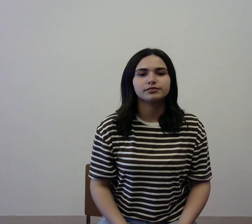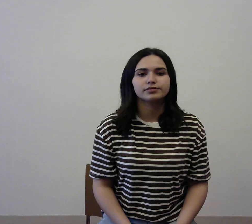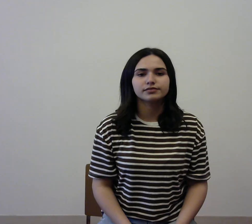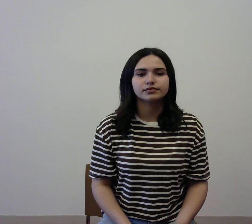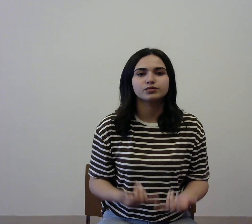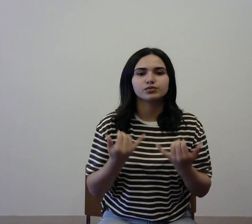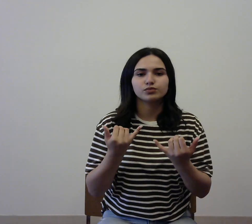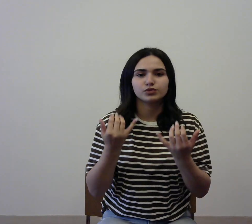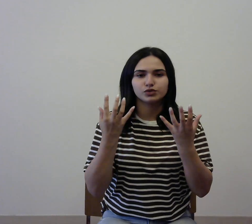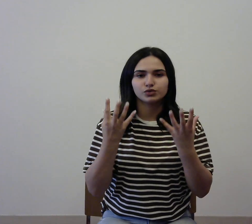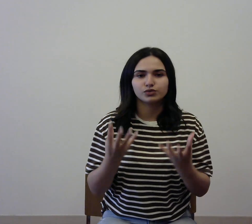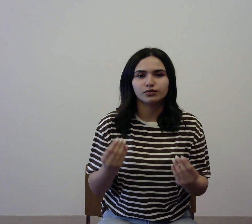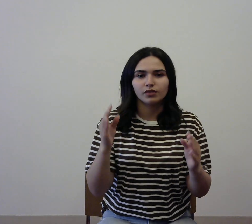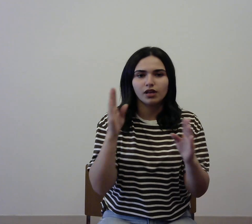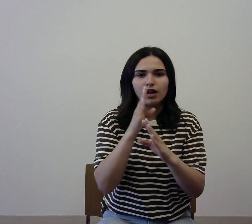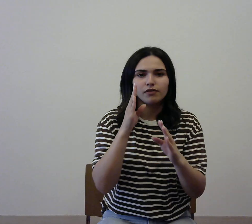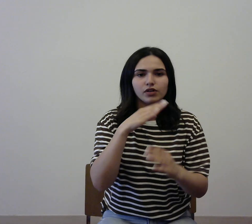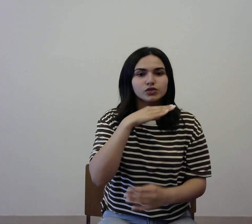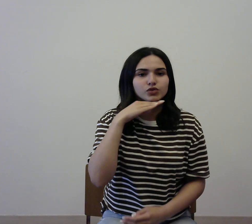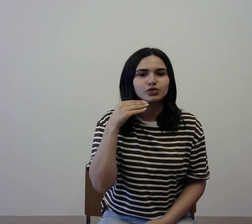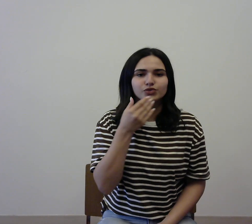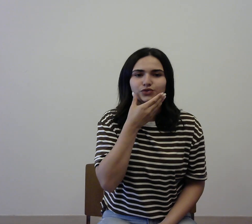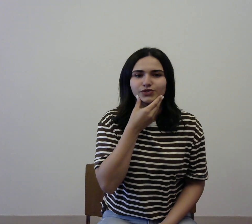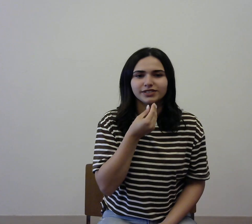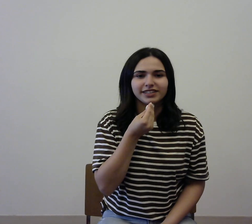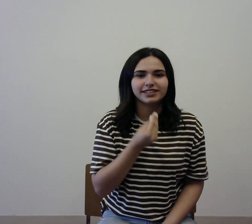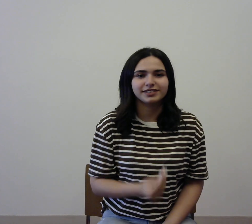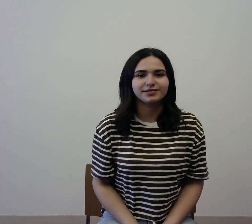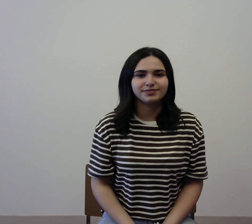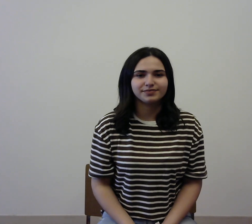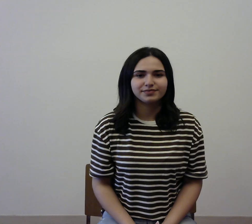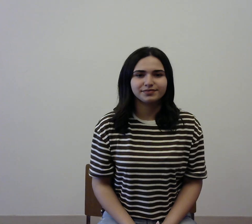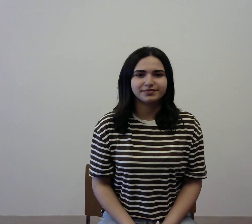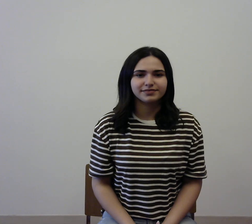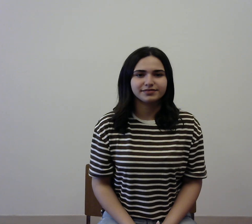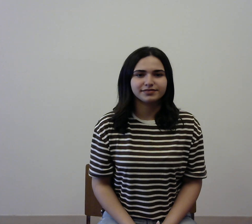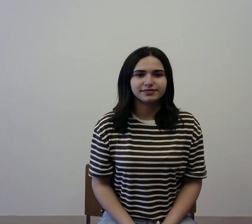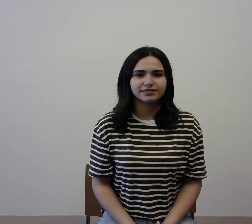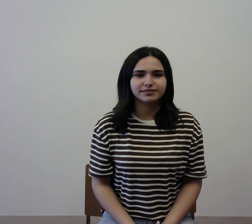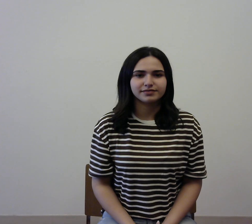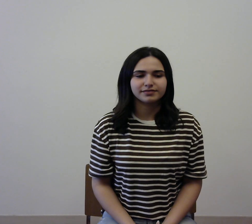Bu gün hava çox gözəldir